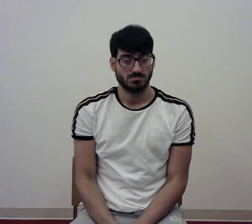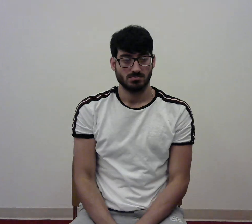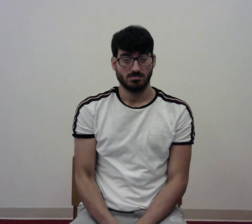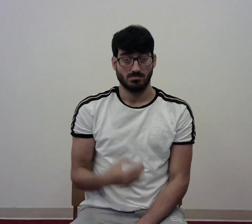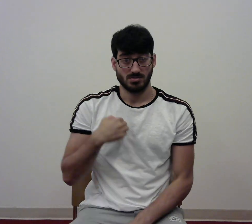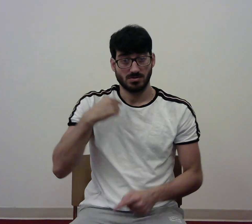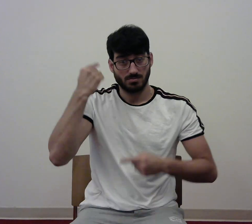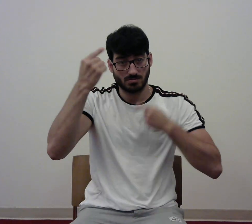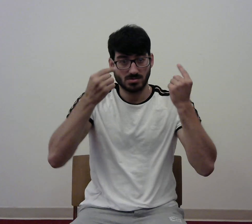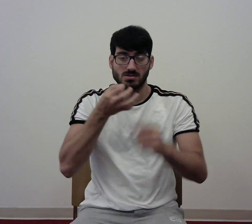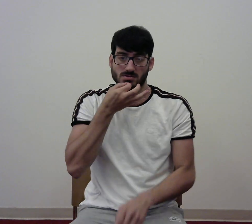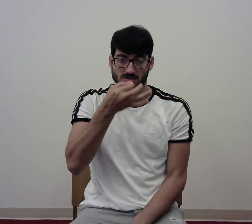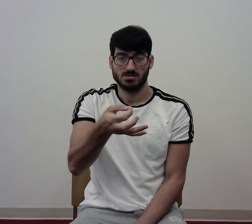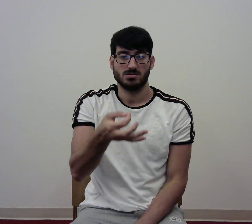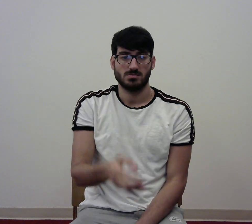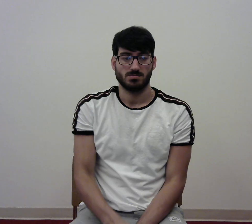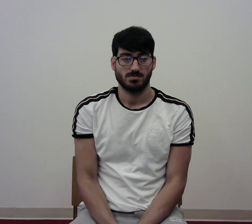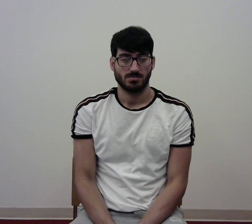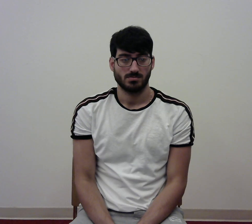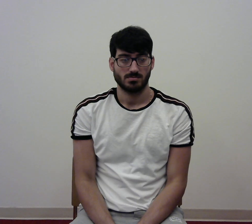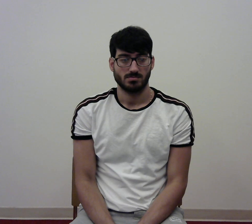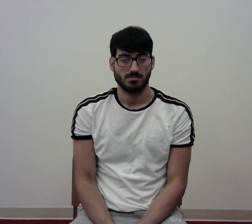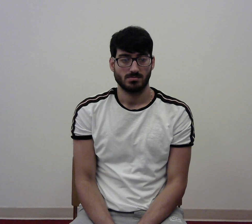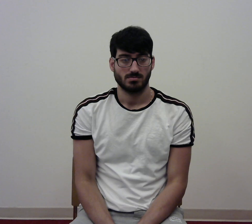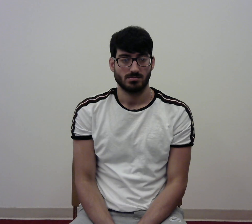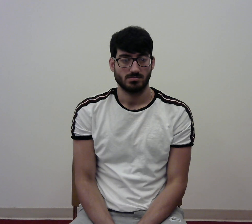Mən fikirləşim, deyərəm